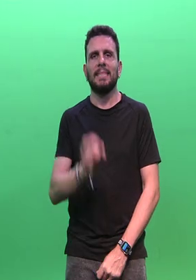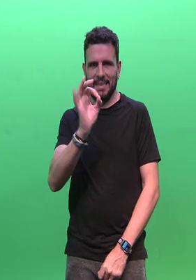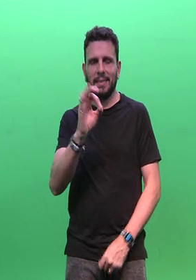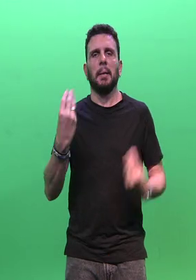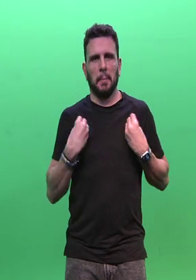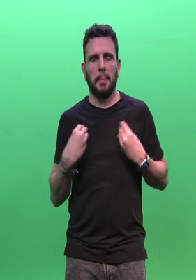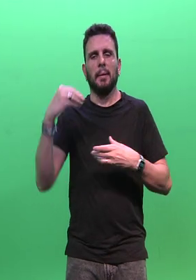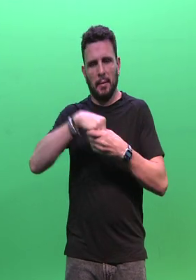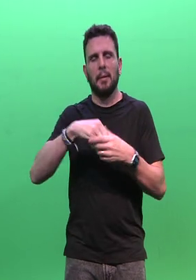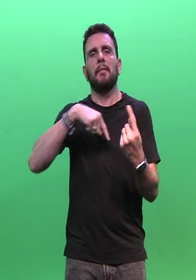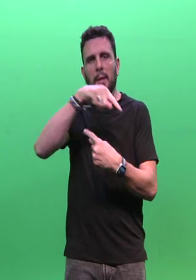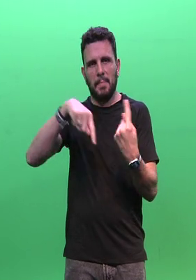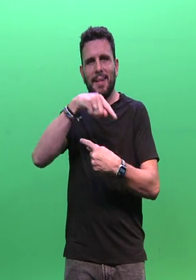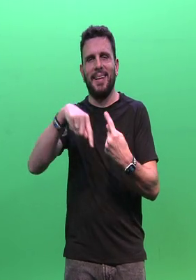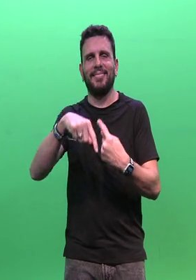Sí, visc a casa de la meva família, amb ells.